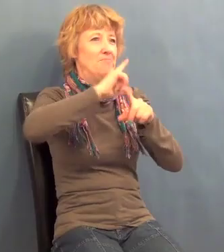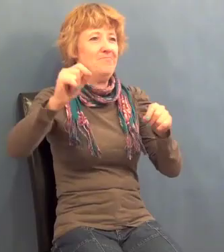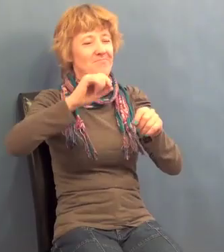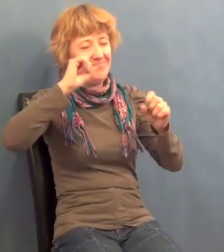O nie.